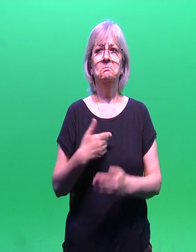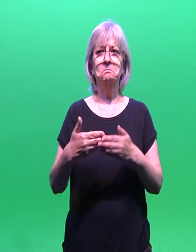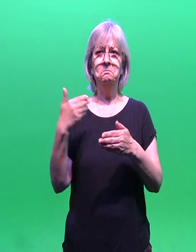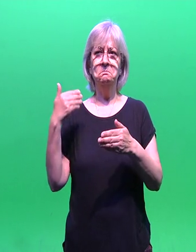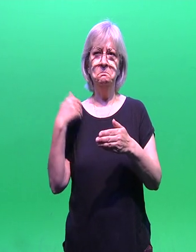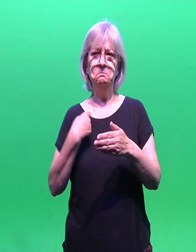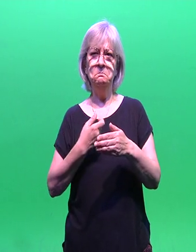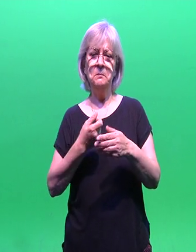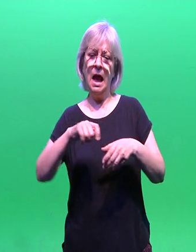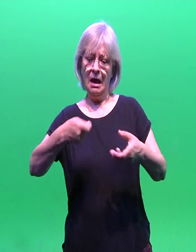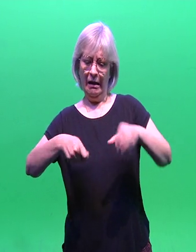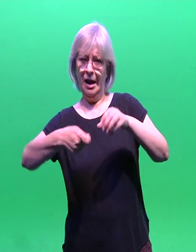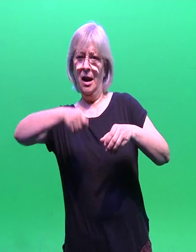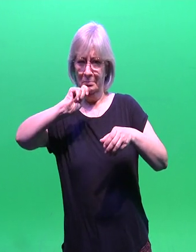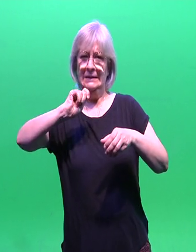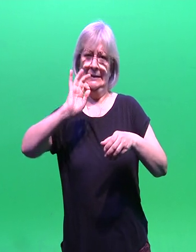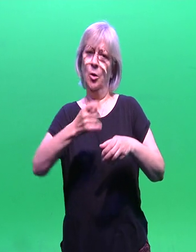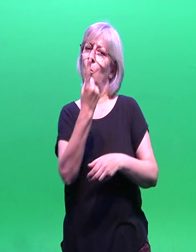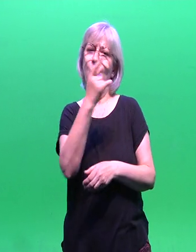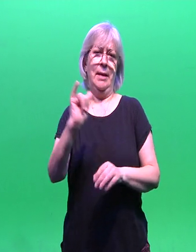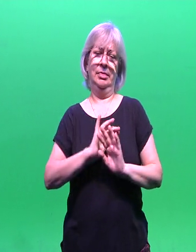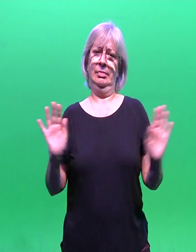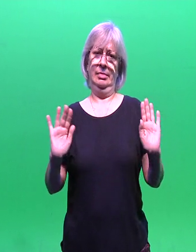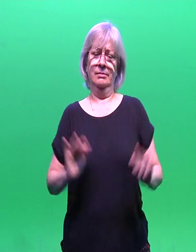Fins ara m'he pres el xarop una vegada.